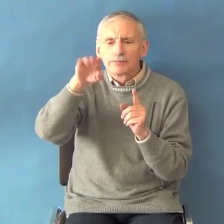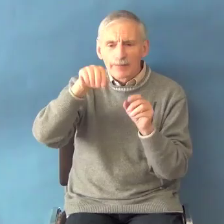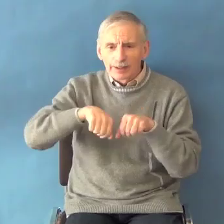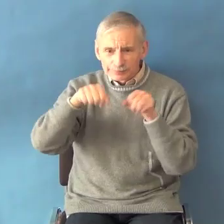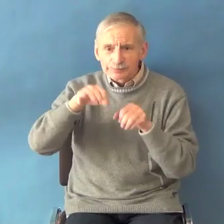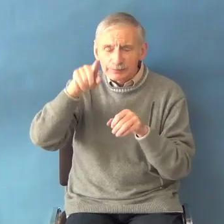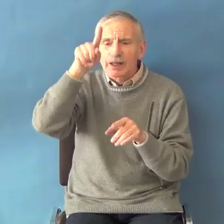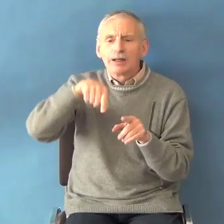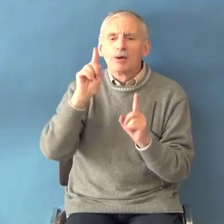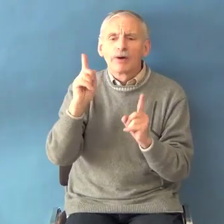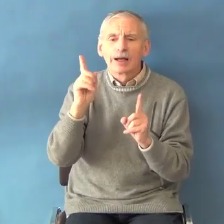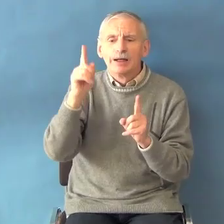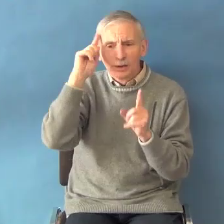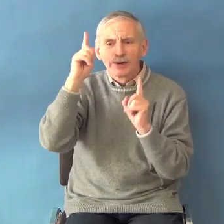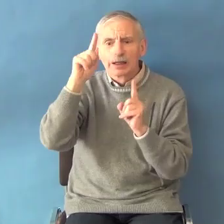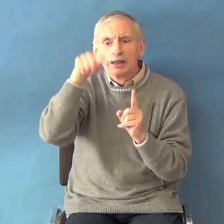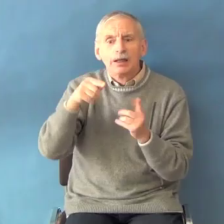Uwaga, drezyna!